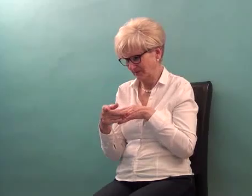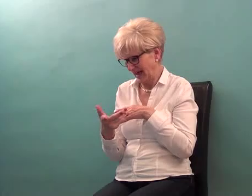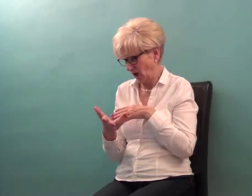Nie.